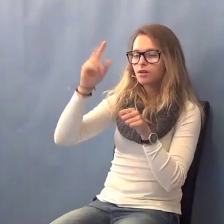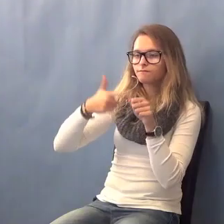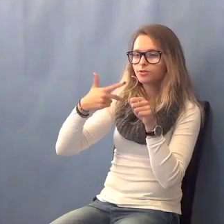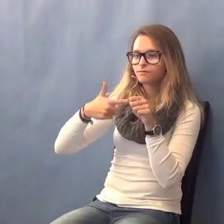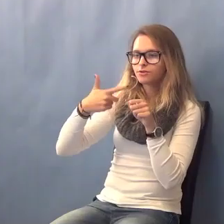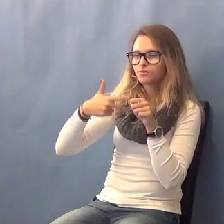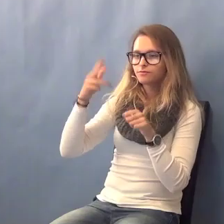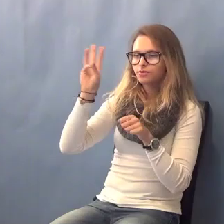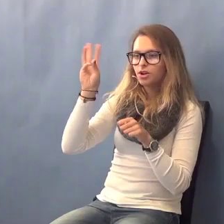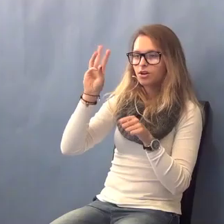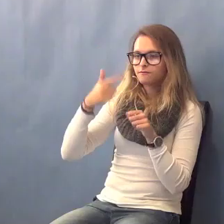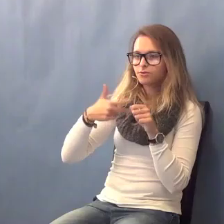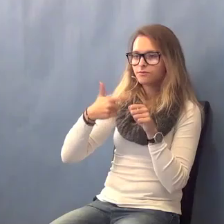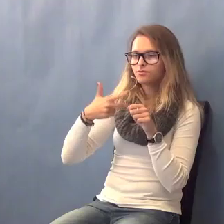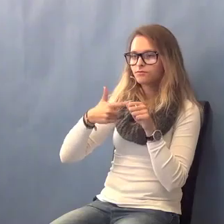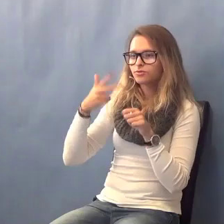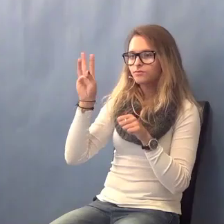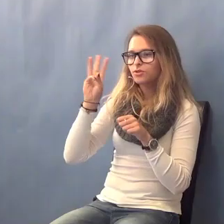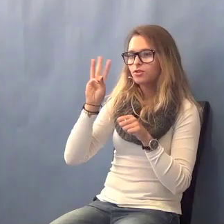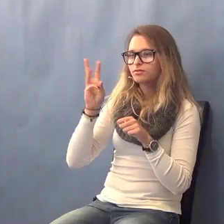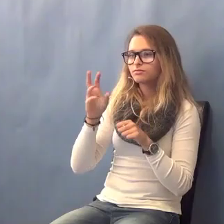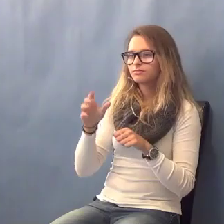Dwudziestego trzeciego we wtorek.